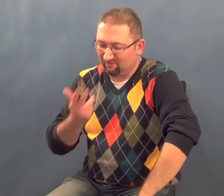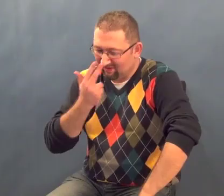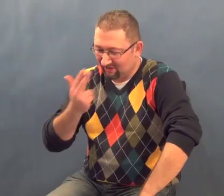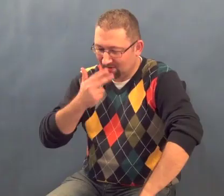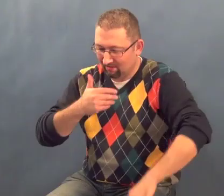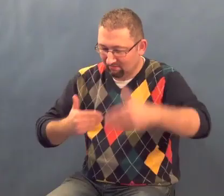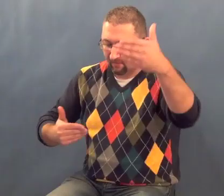Widziałem.